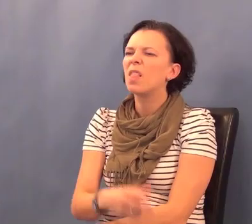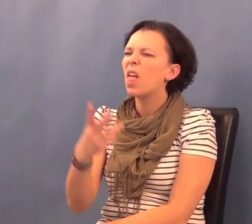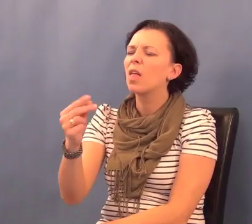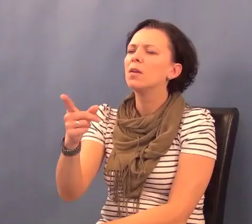Nie.